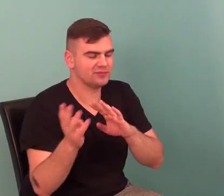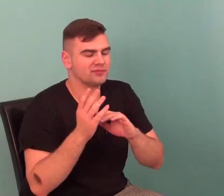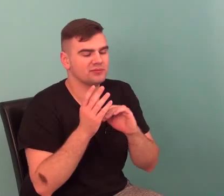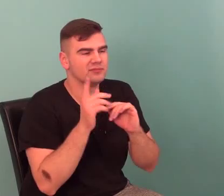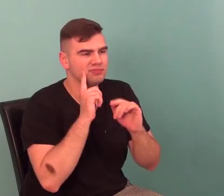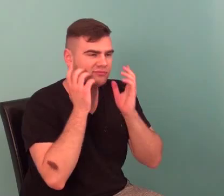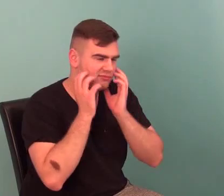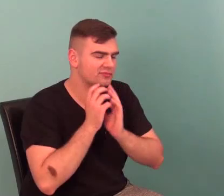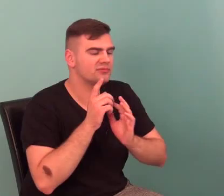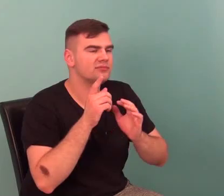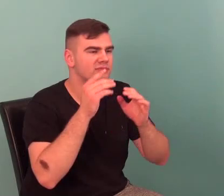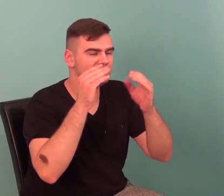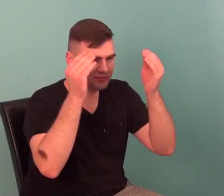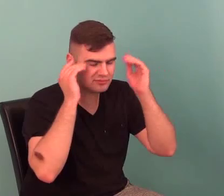Mężczyzna z brodą ma na sobie kapelusz.